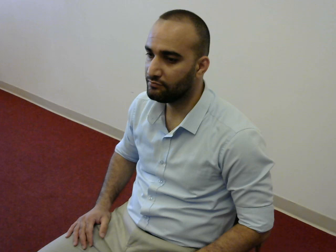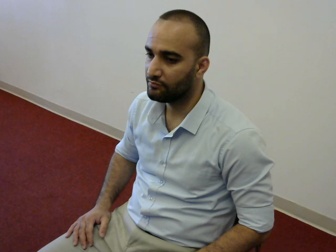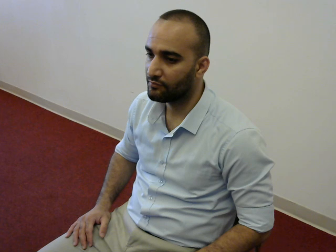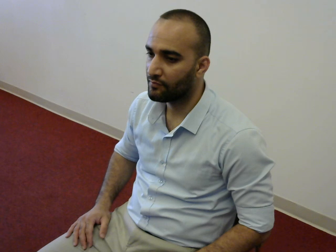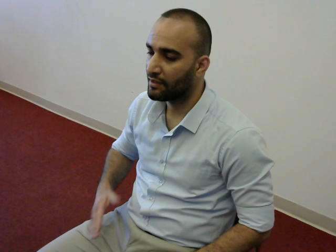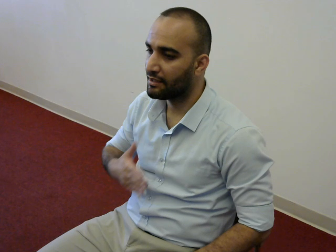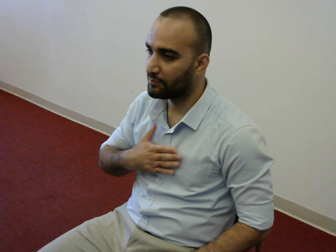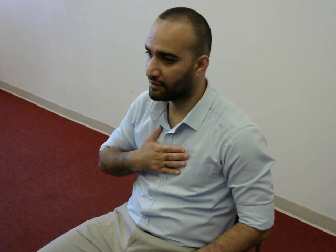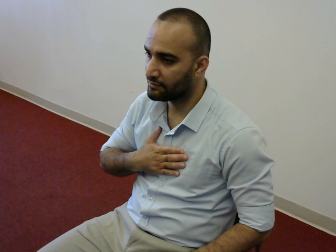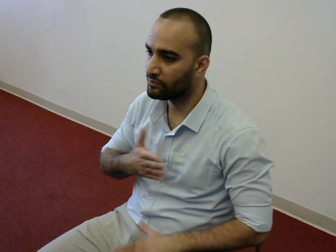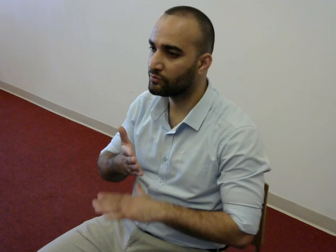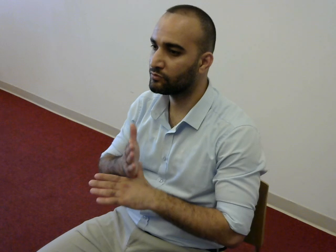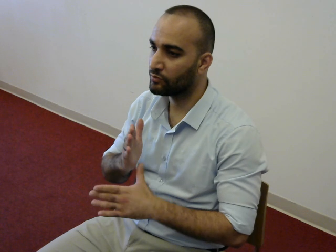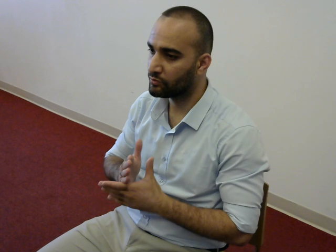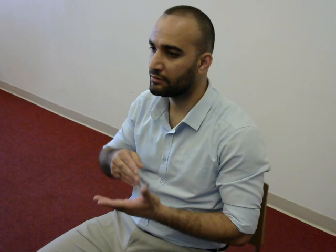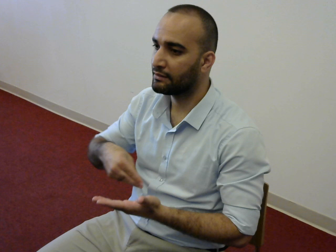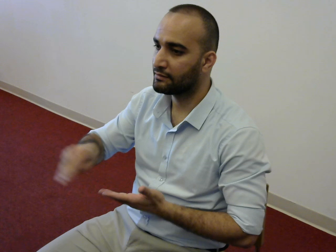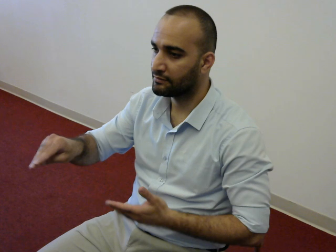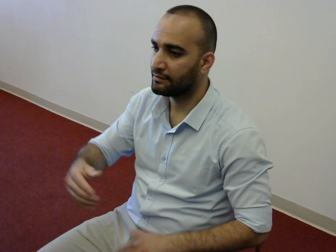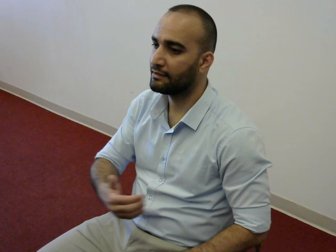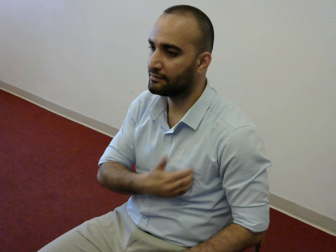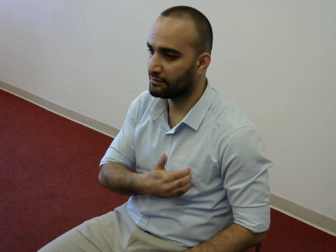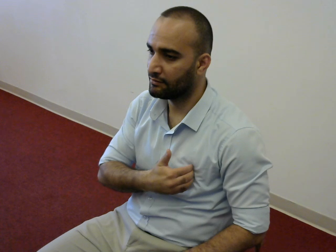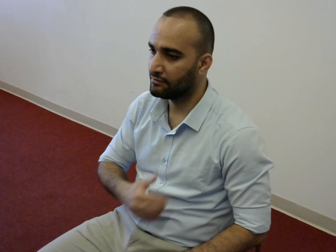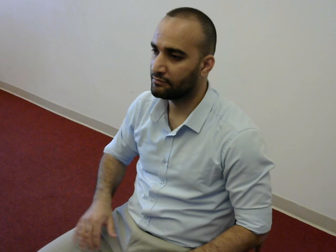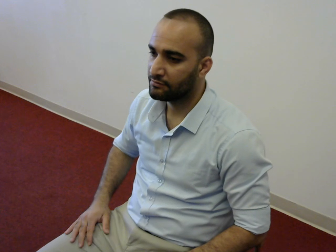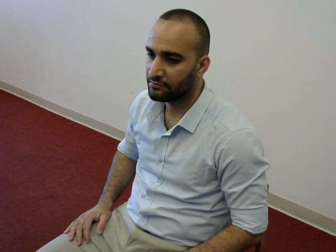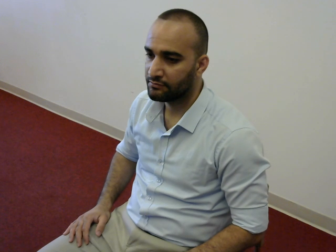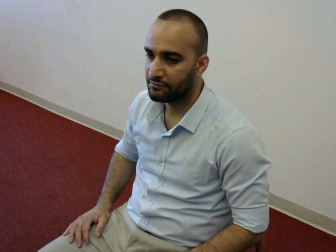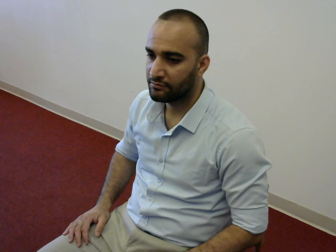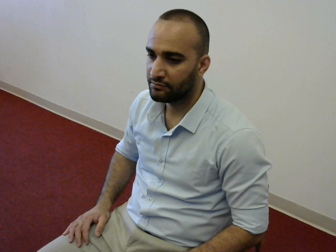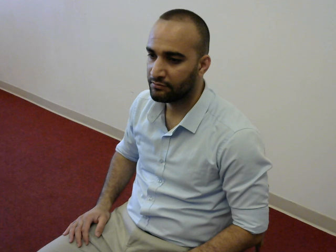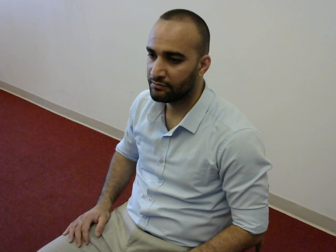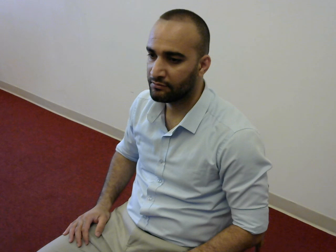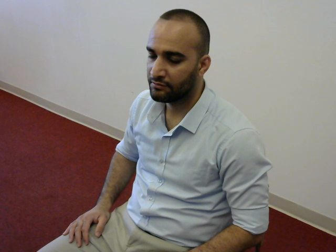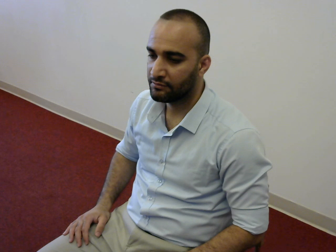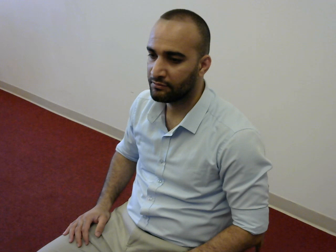Mən çörək almaq istəyirəm